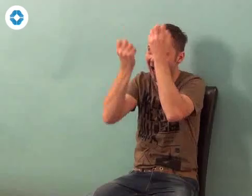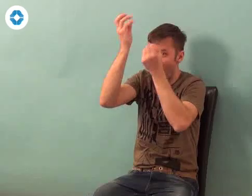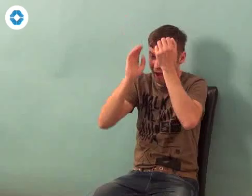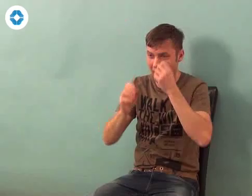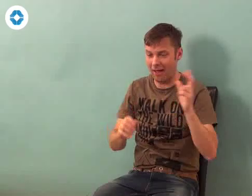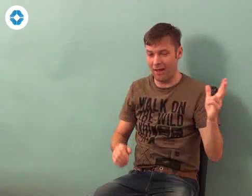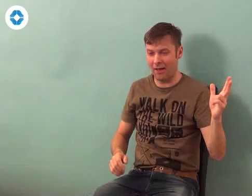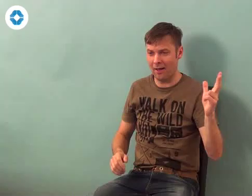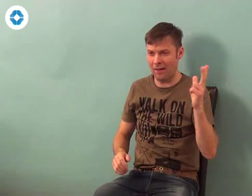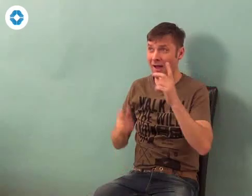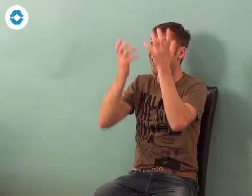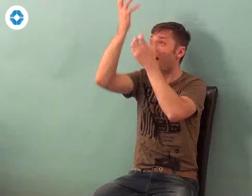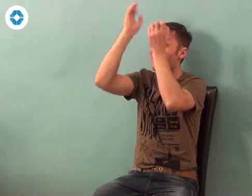Trzej chłopcy przeszli koło drzewa, na którym zbierał owoce.